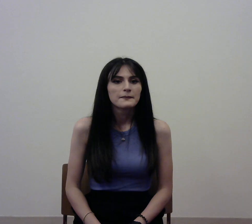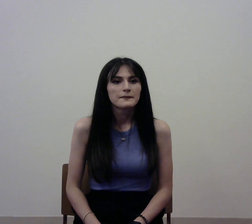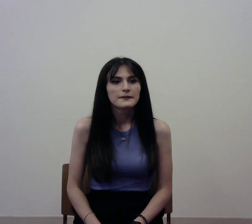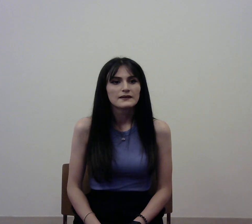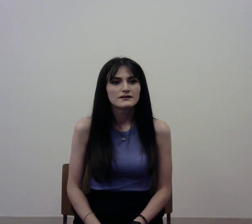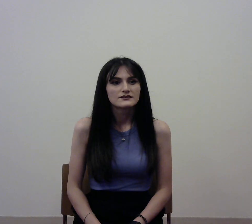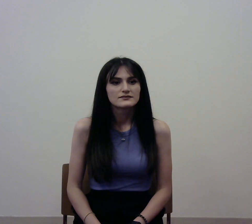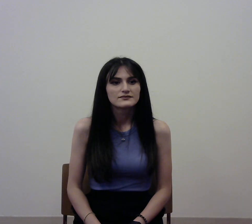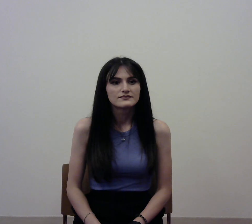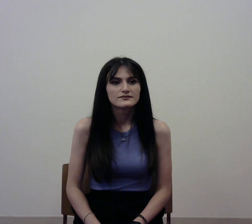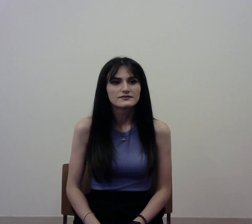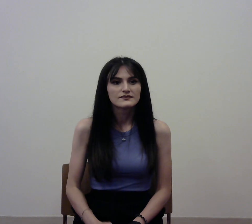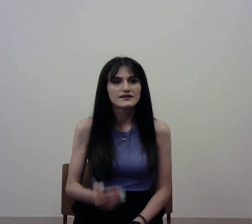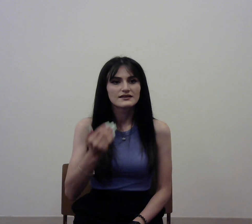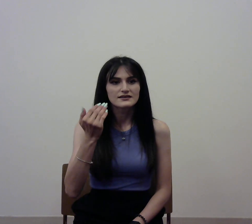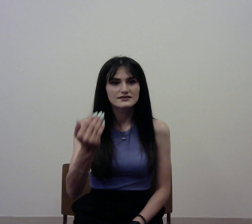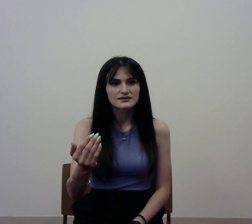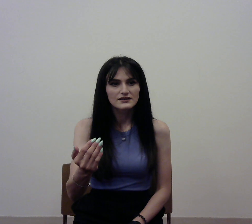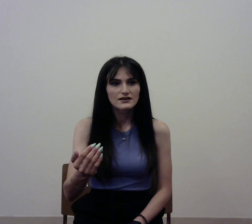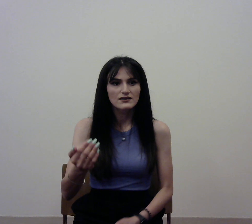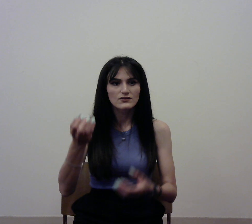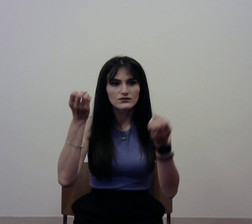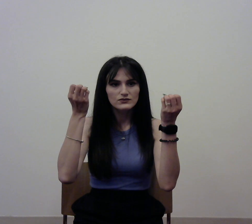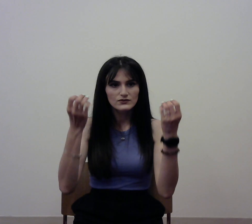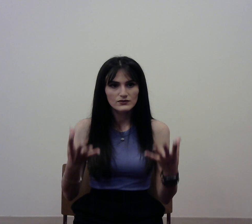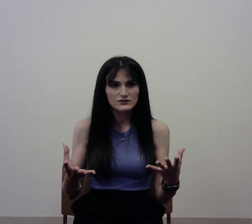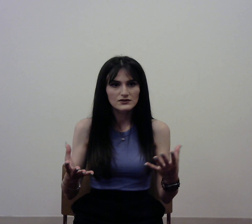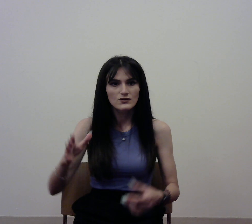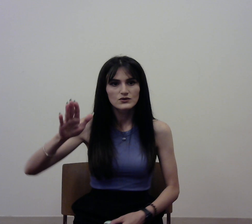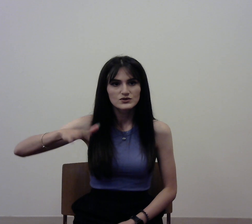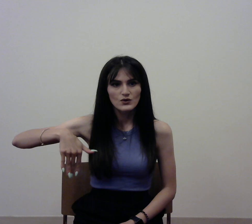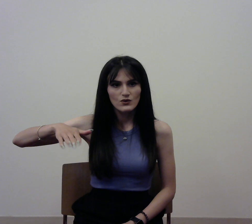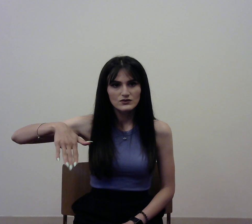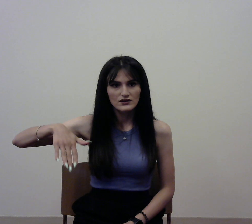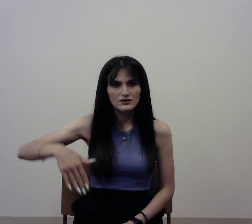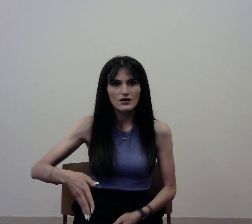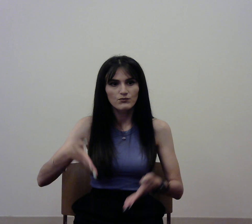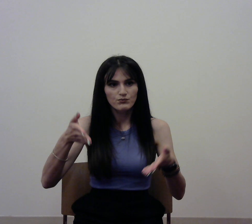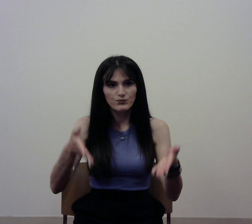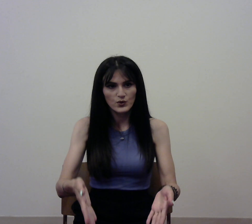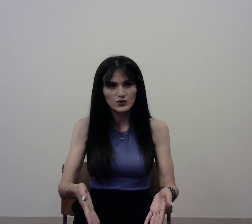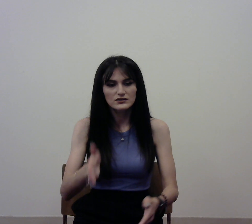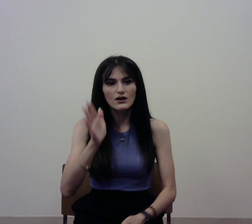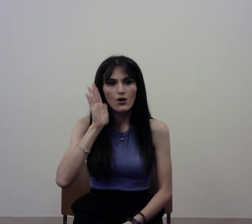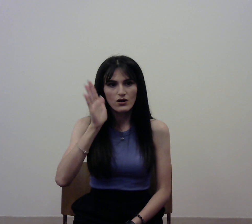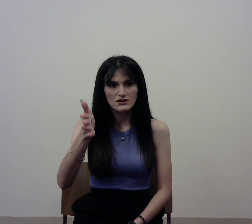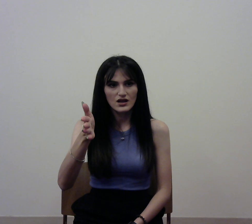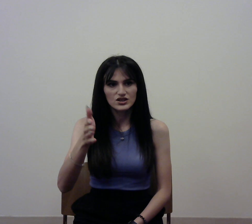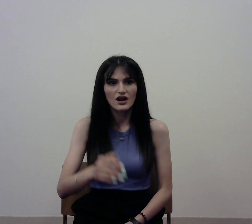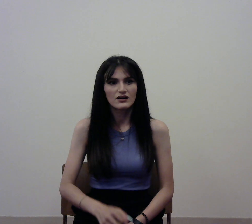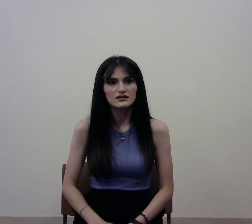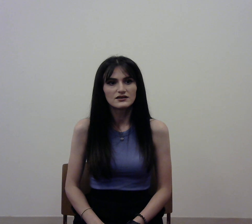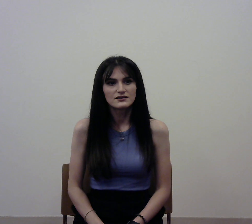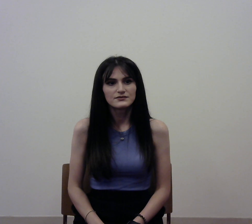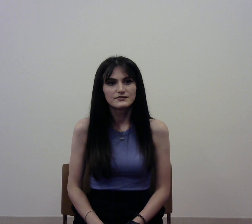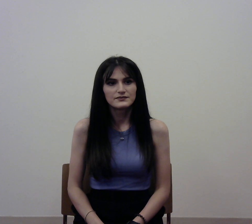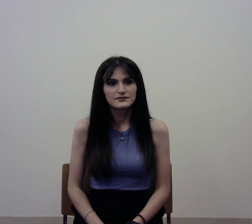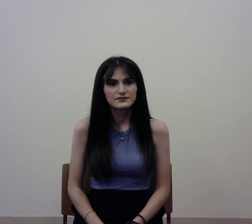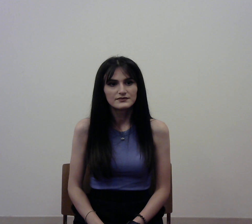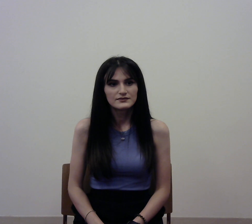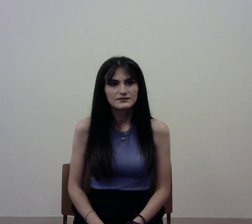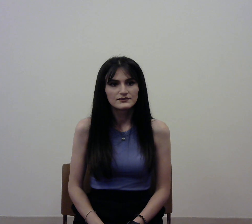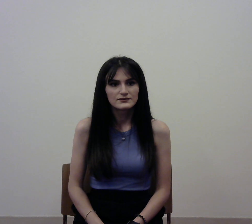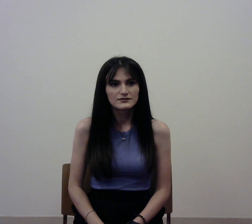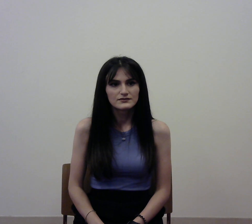Siz günortadan sonra burda olacaqsınızmı?